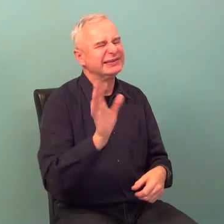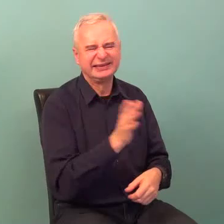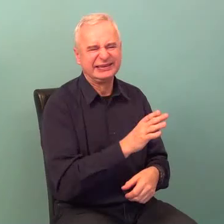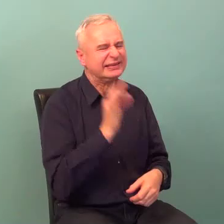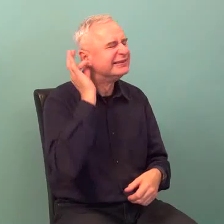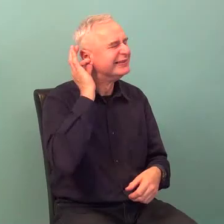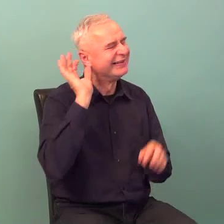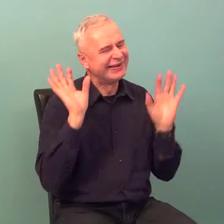Dziewczyna jest wrażliwa.